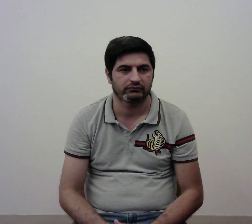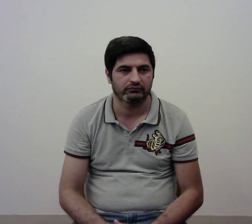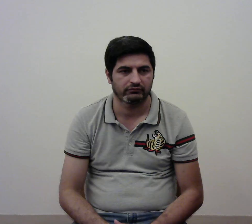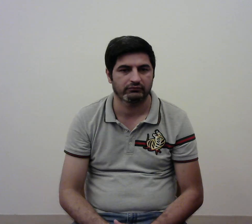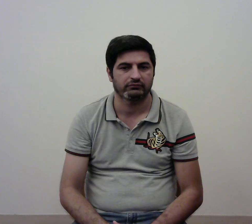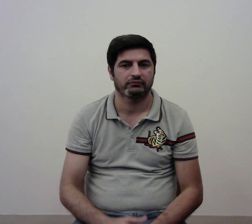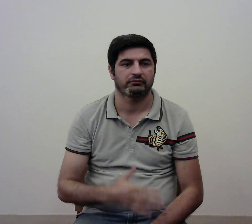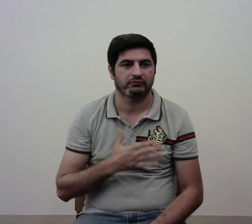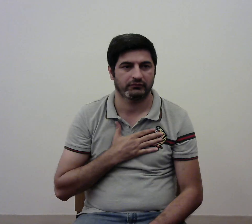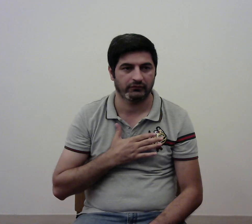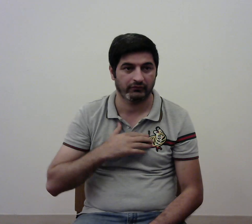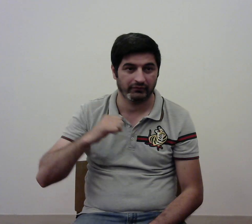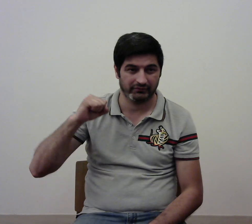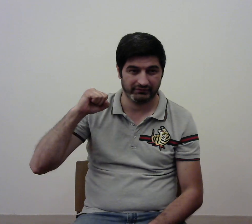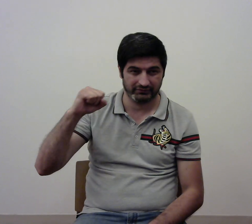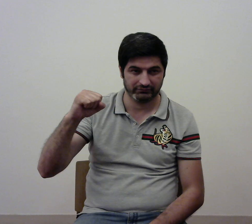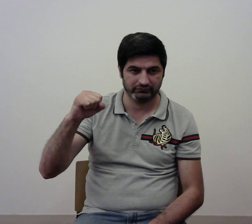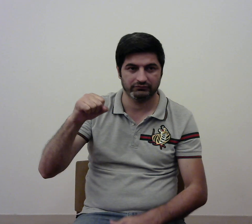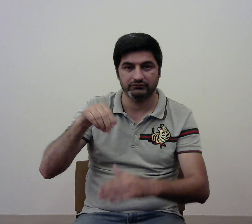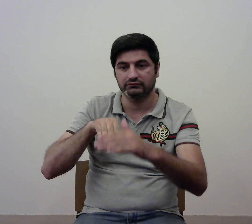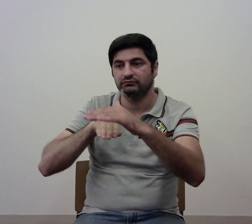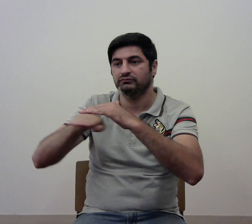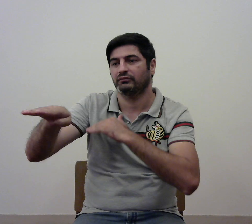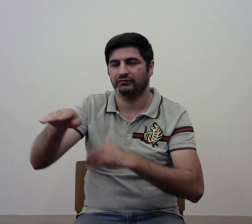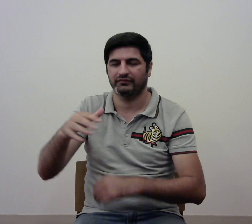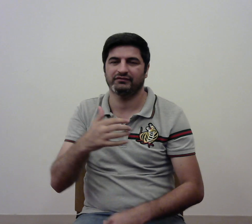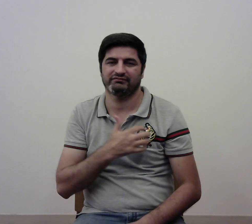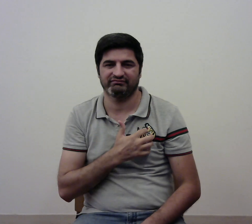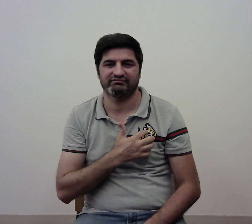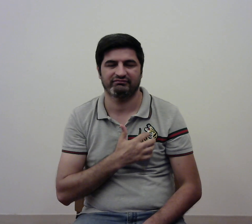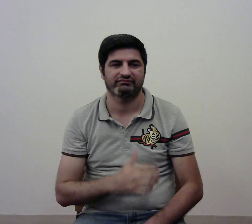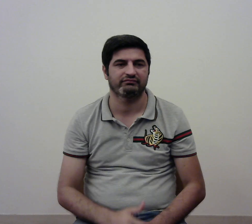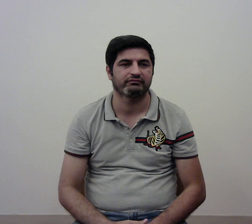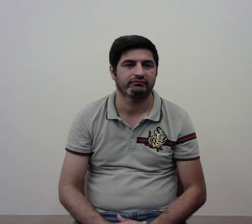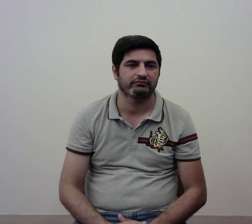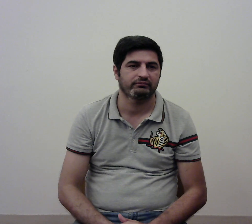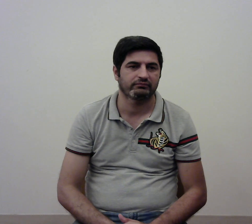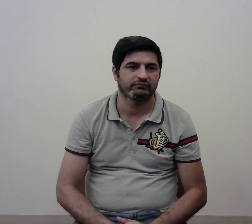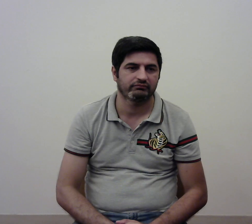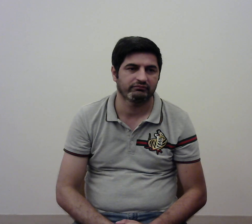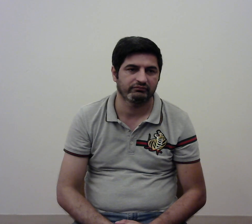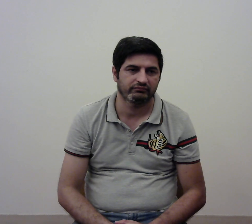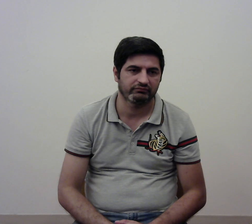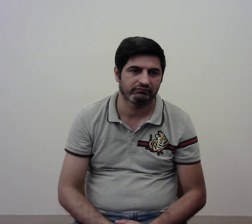Mən Qarabağa getmək istəyirəm